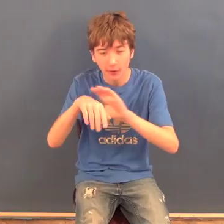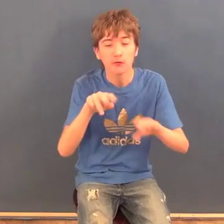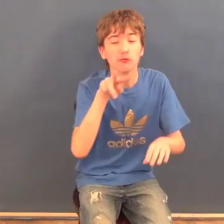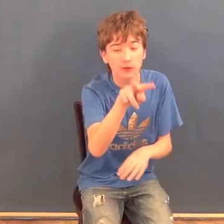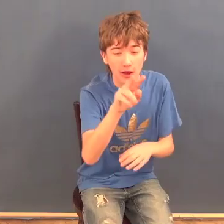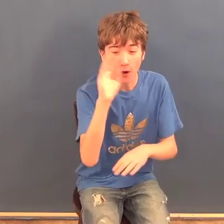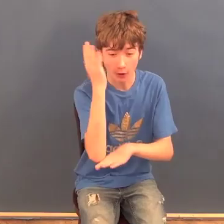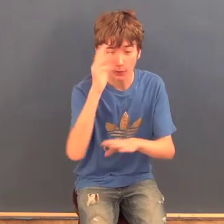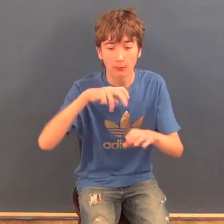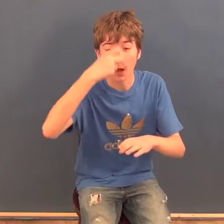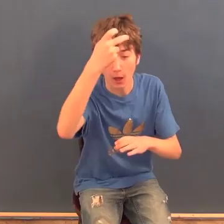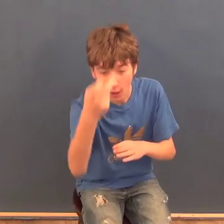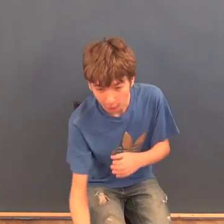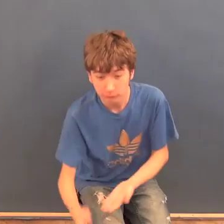Podchodzi do okna. Wypada z niego na zewnątrz.